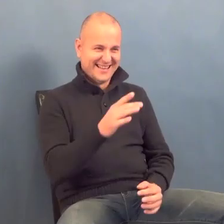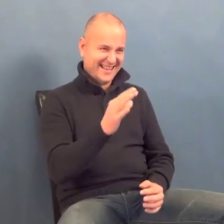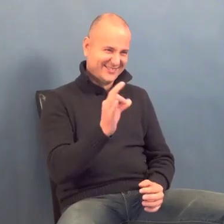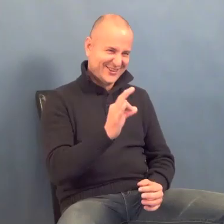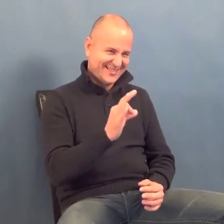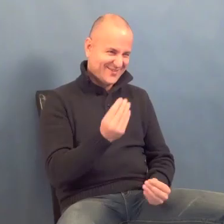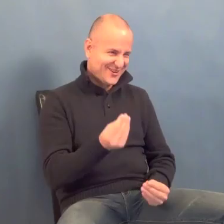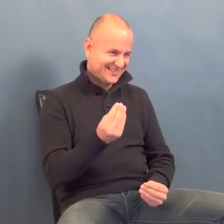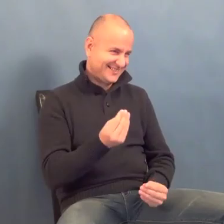W środę urodziny?